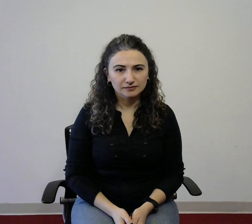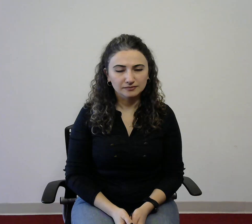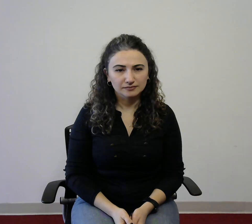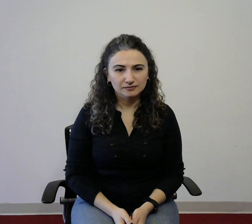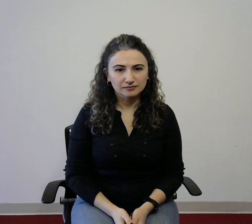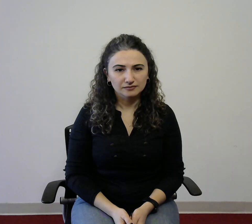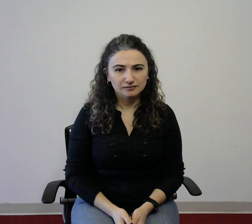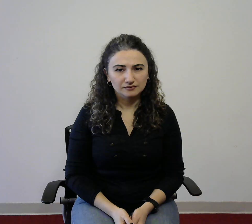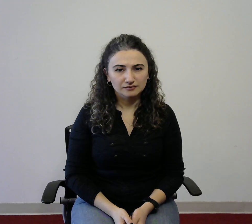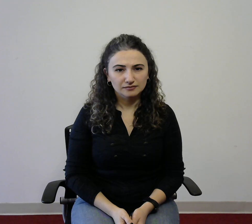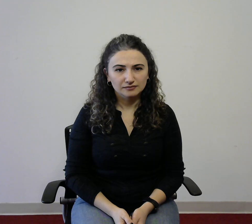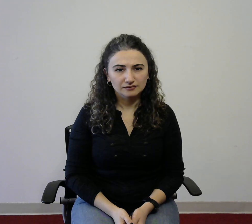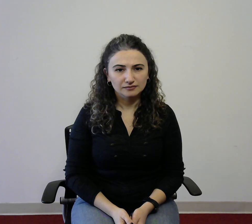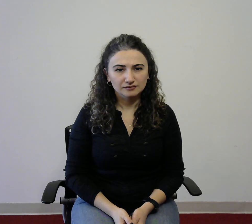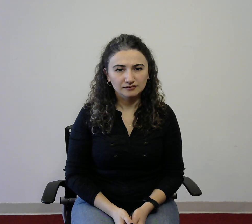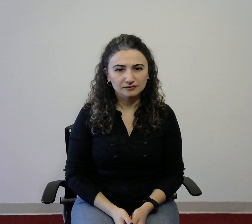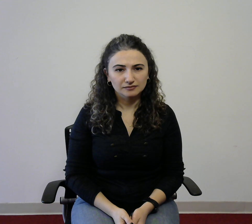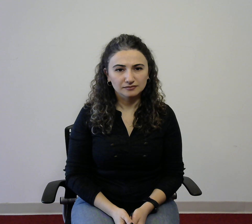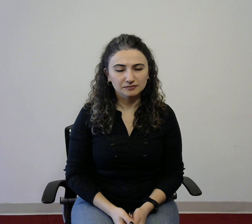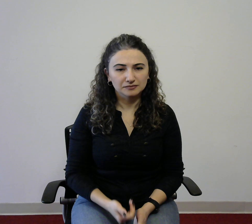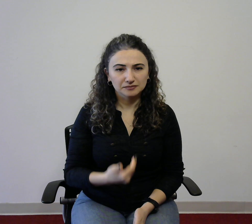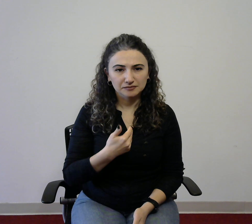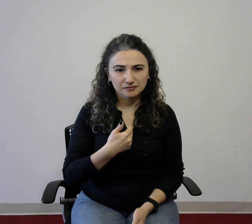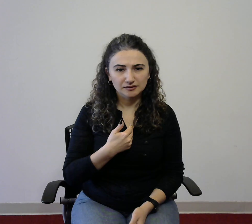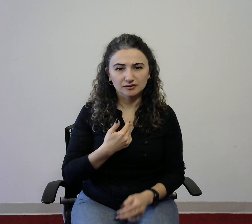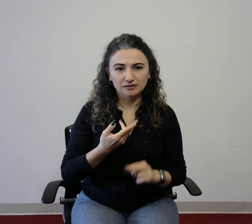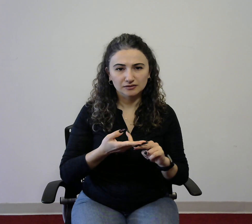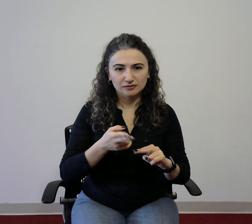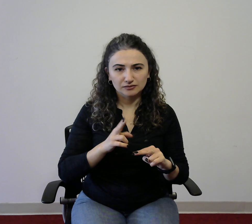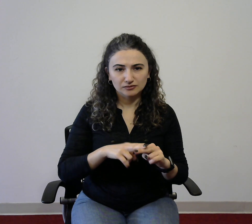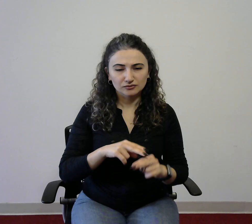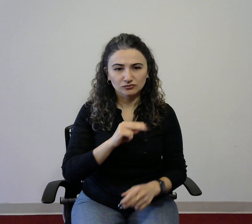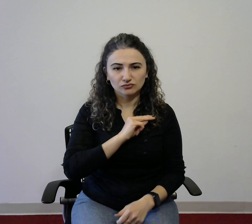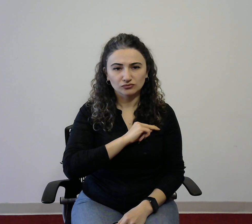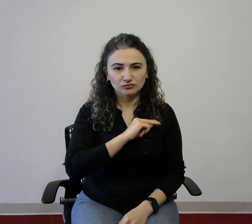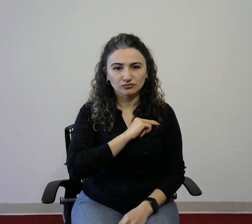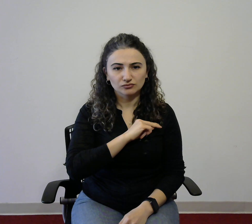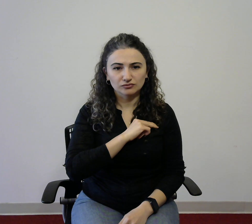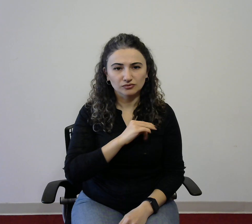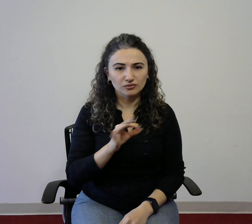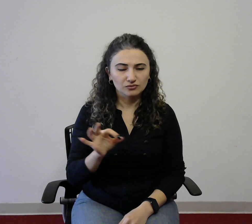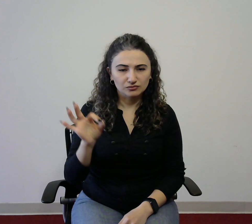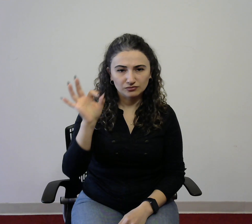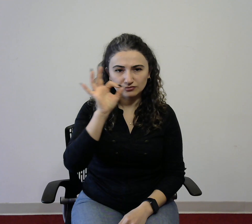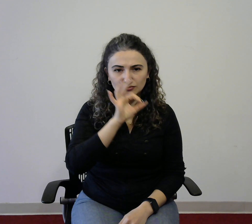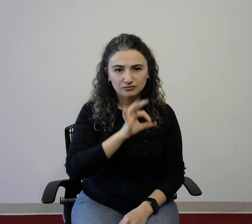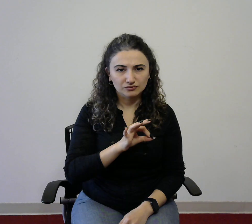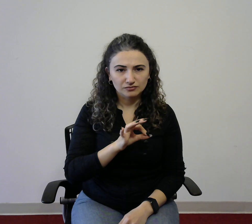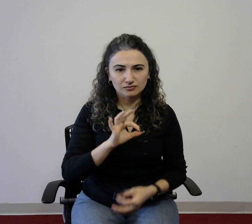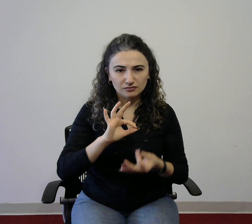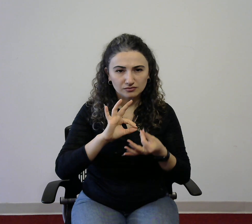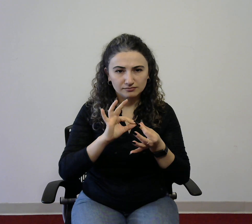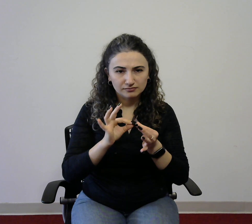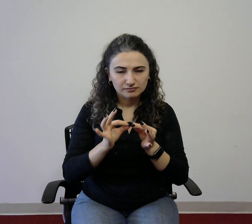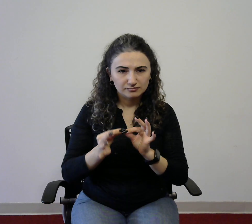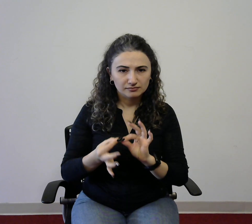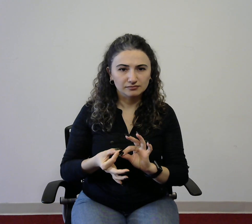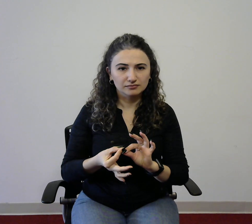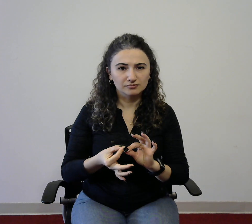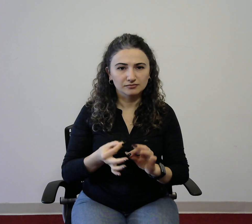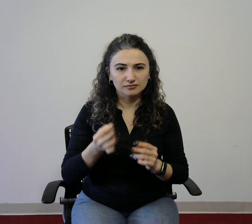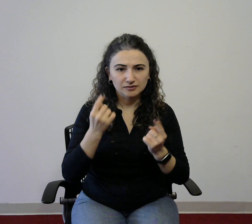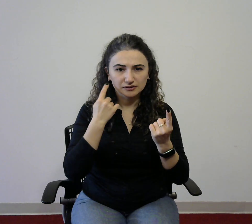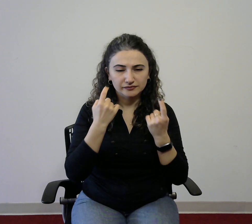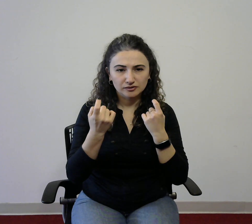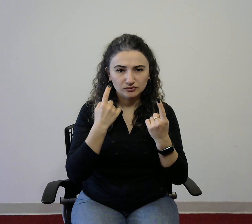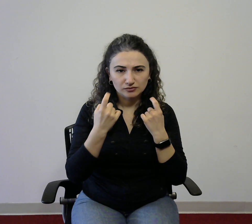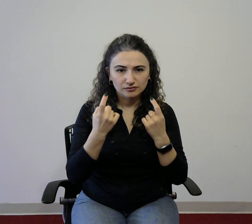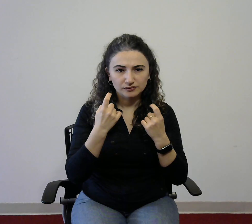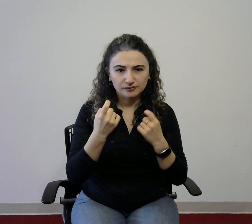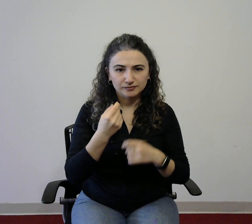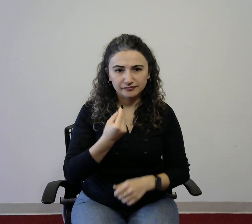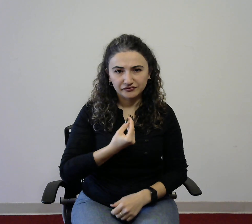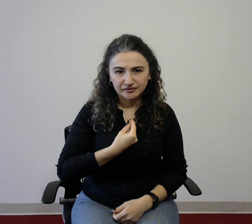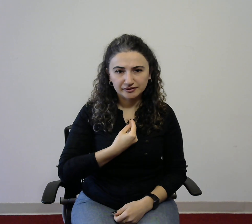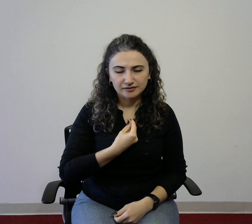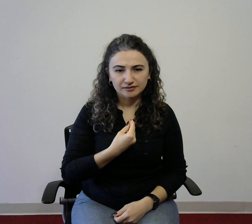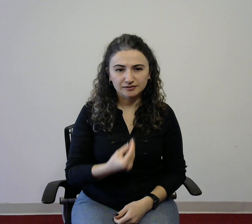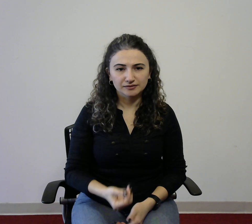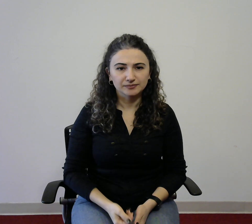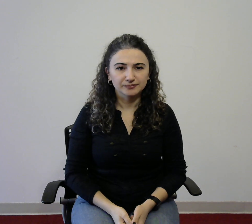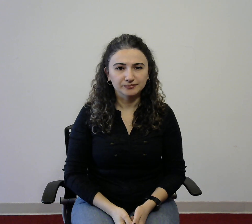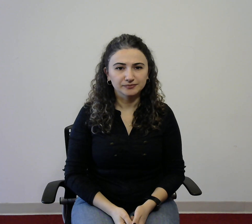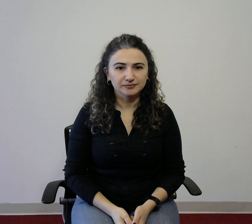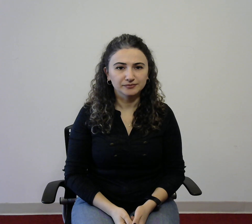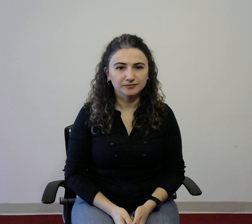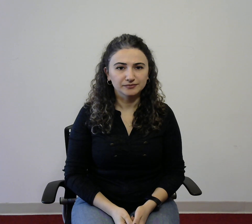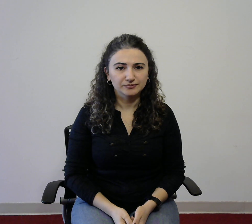Mənə bu iş haqqında ətraflı məlumat verin